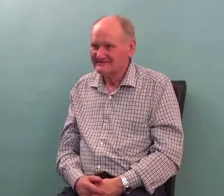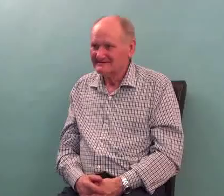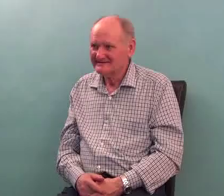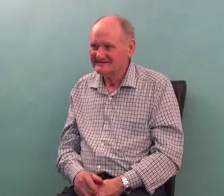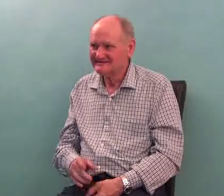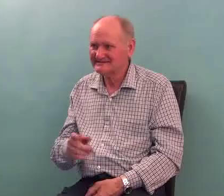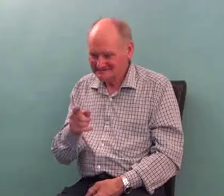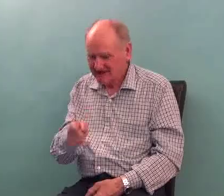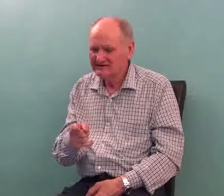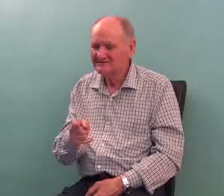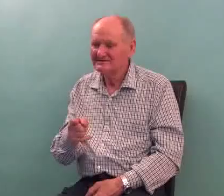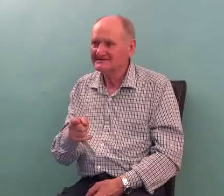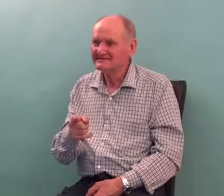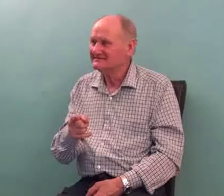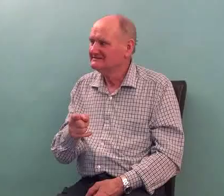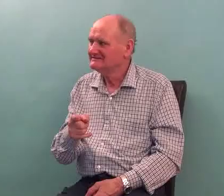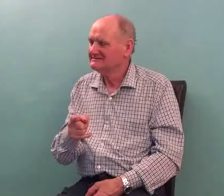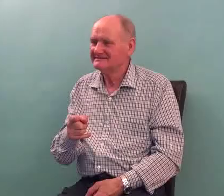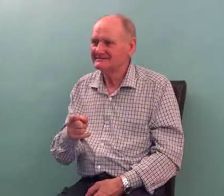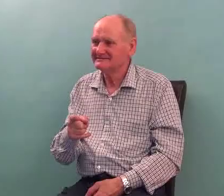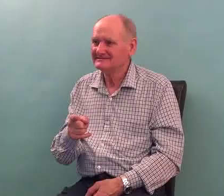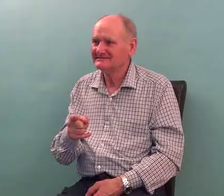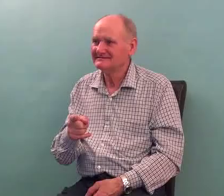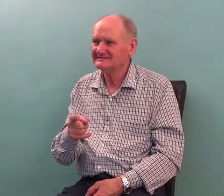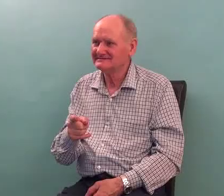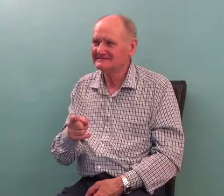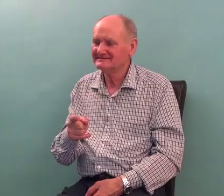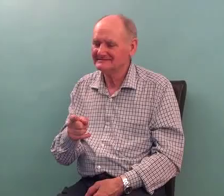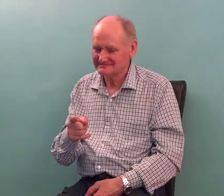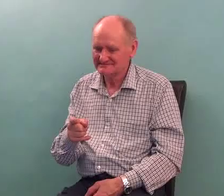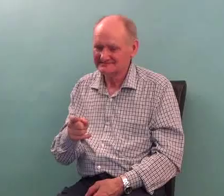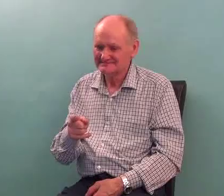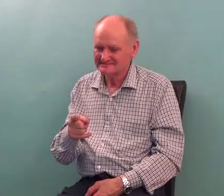To...